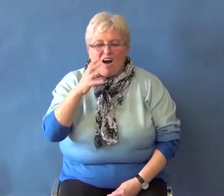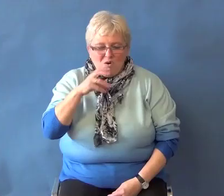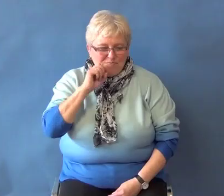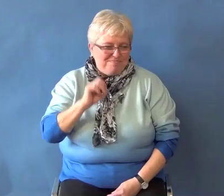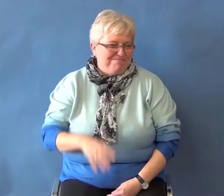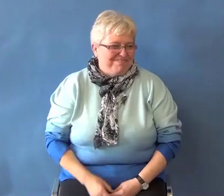Aa, zjadł.